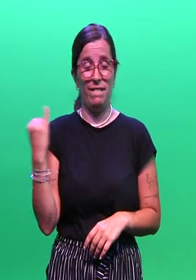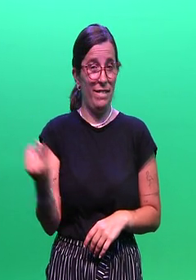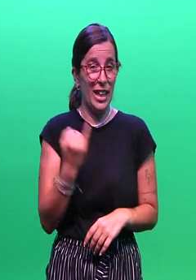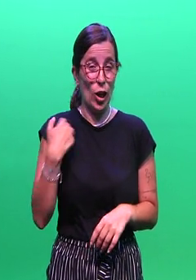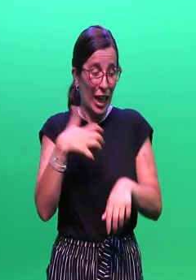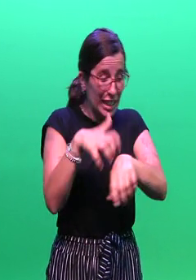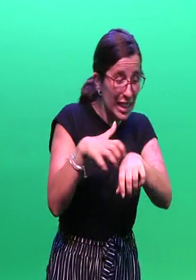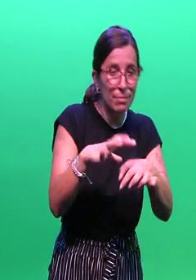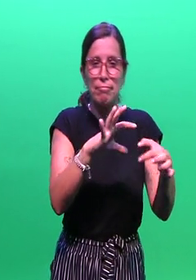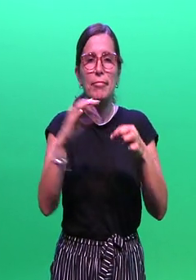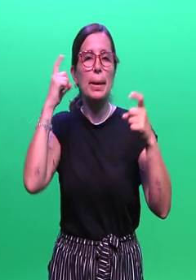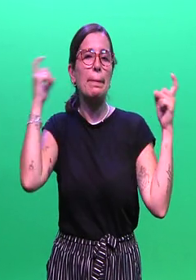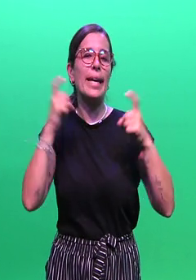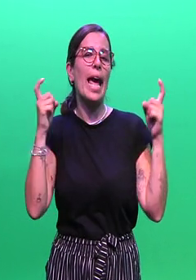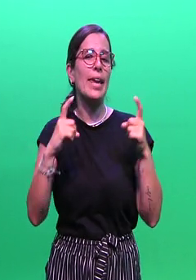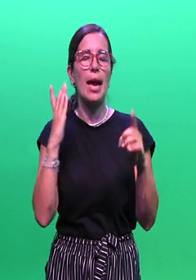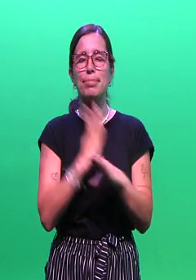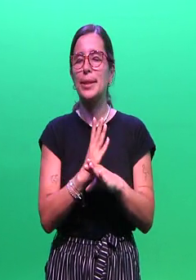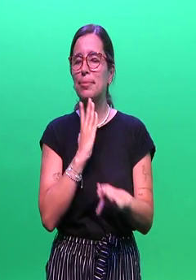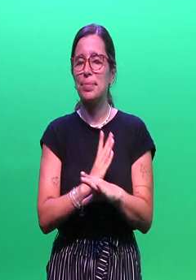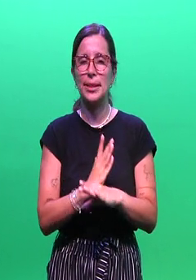Sempre que em rasco tinc migranya, no falla, em passa sempre.